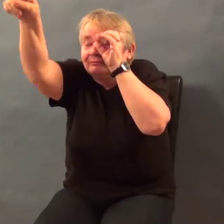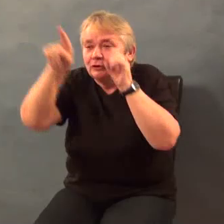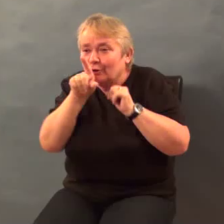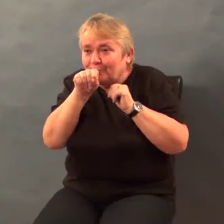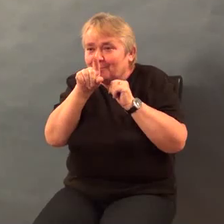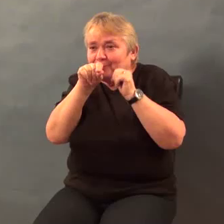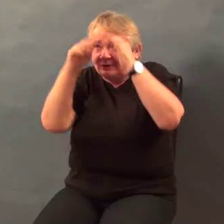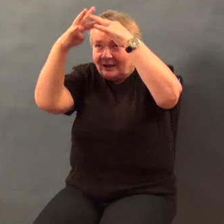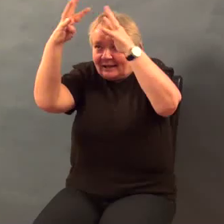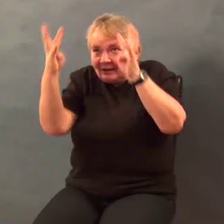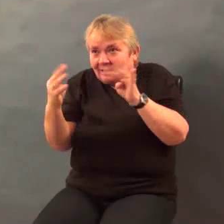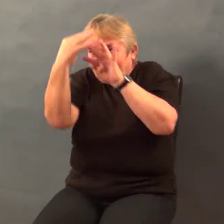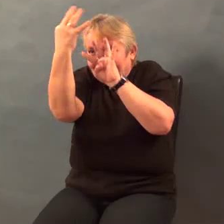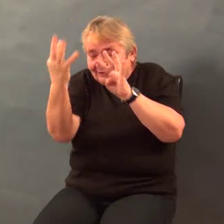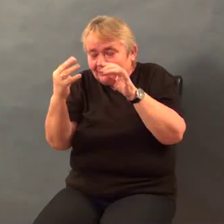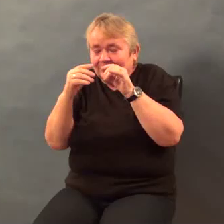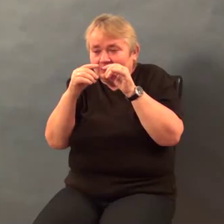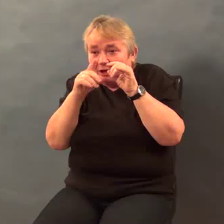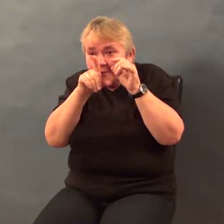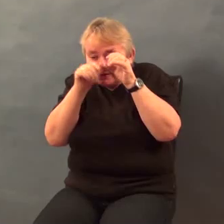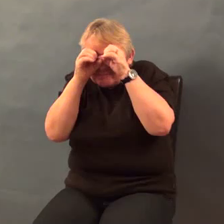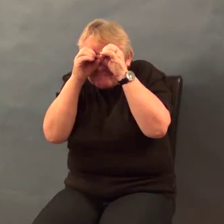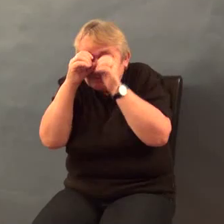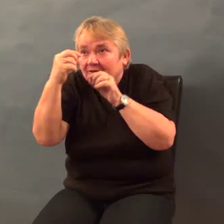Ptaszek w klatce też miał lornetkę.